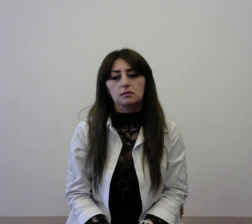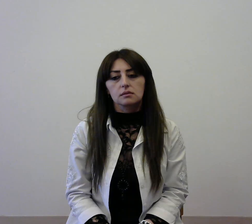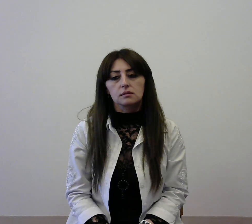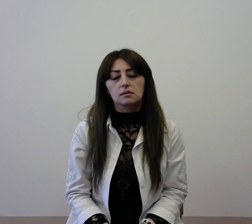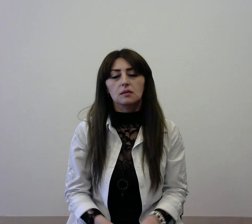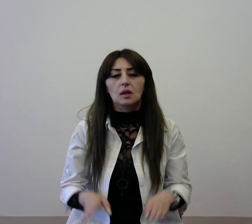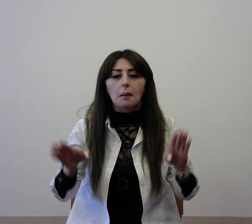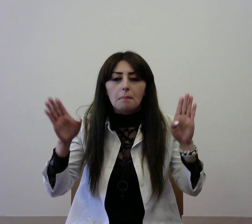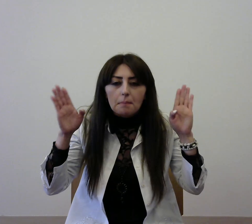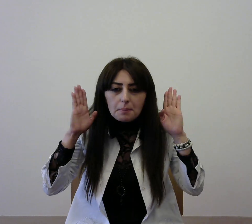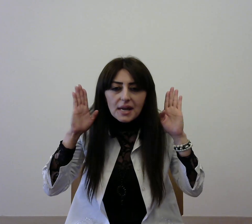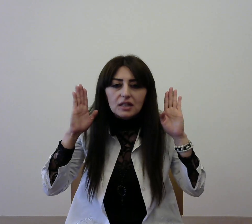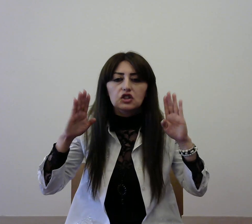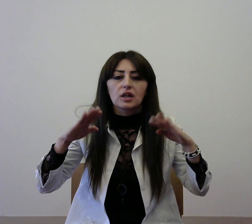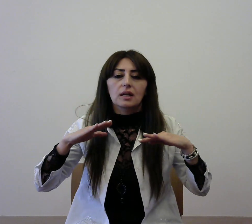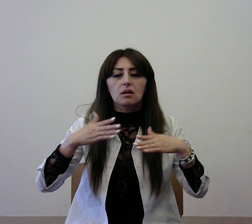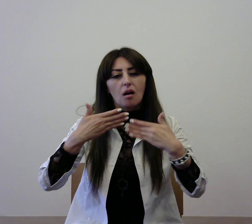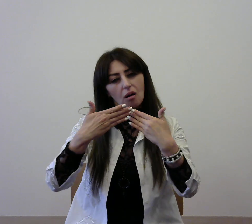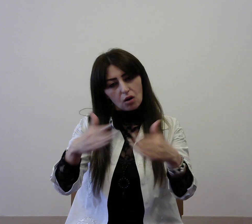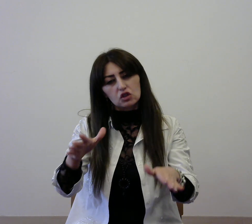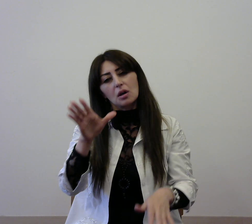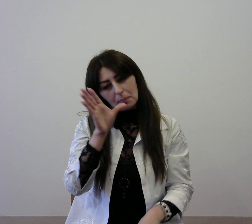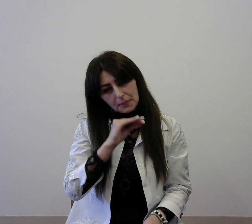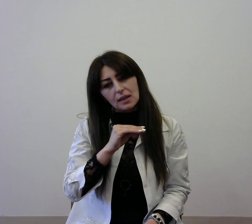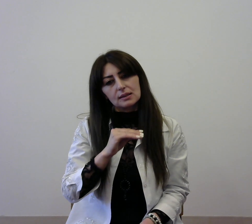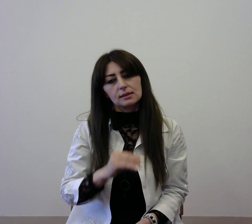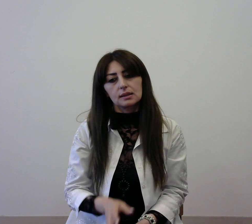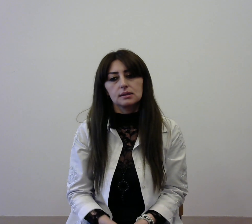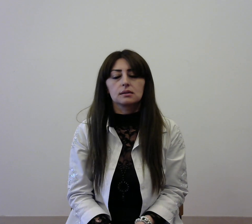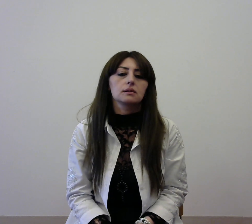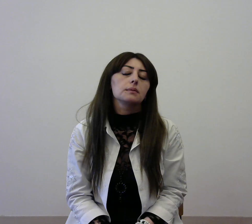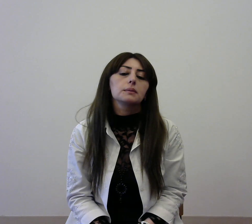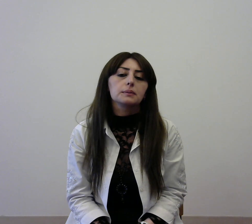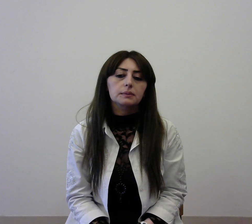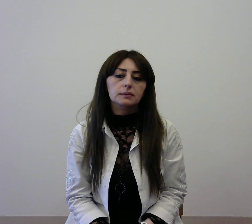Pəncərəni aça bilərsinizmi?